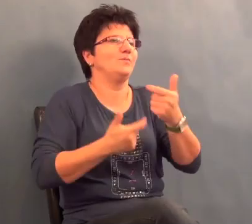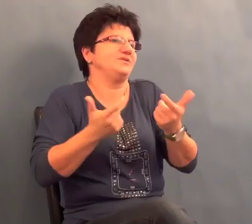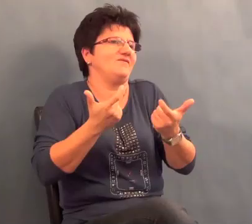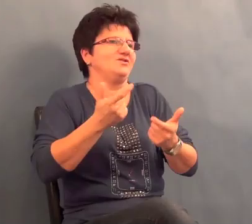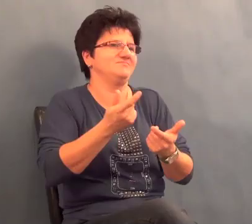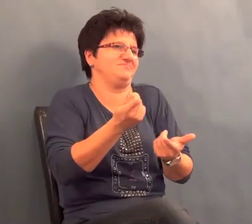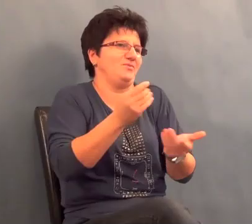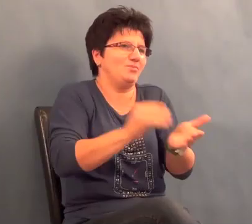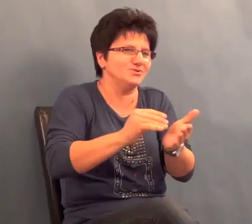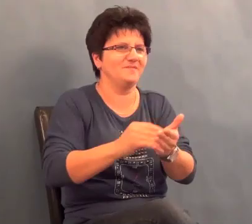Nie wiem, może potrzebował pieniędzy.